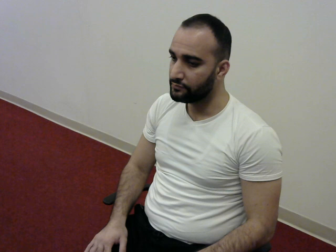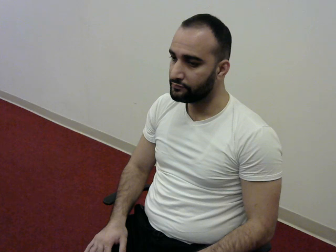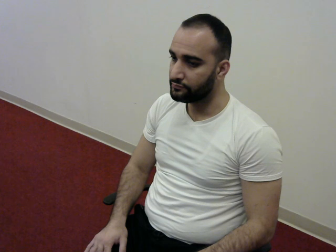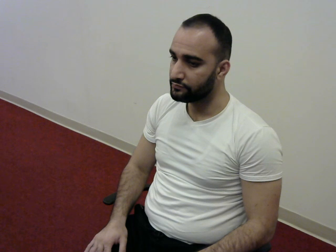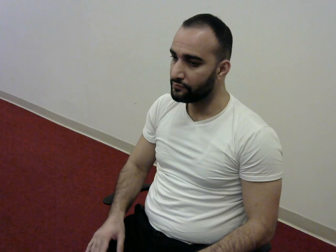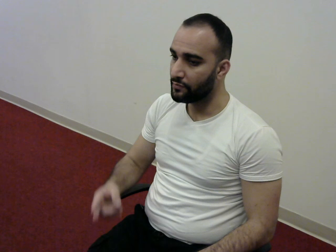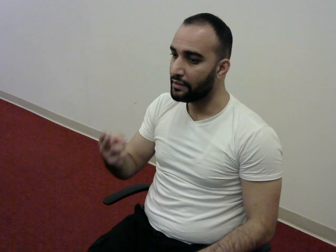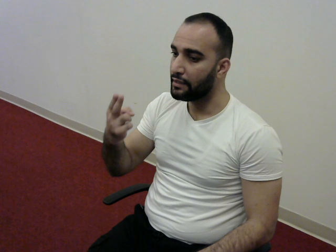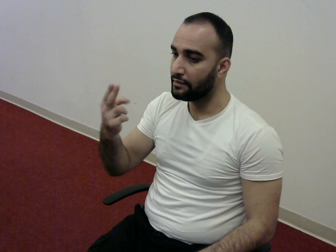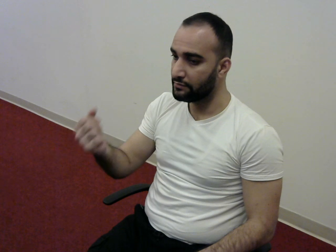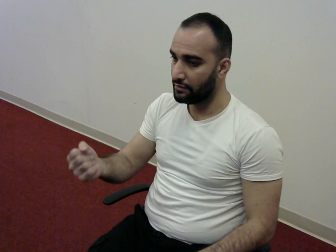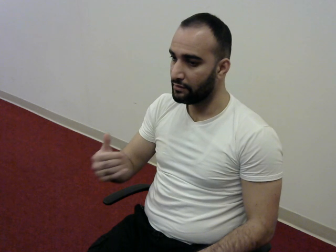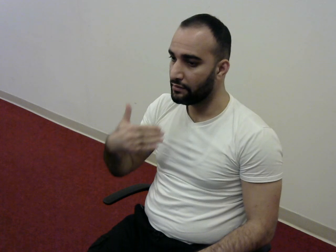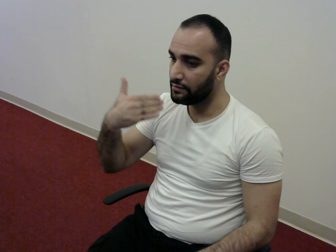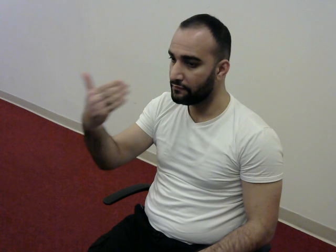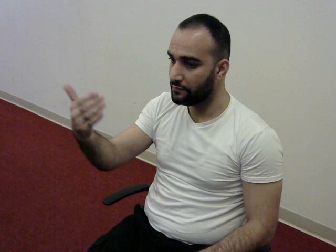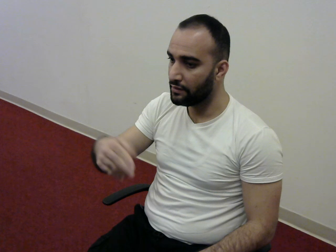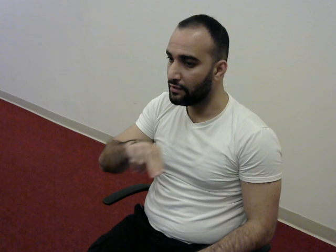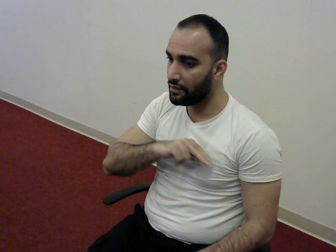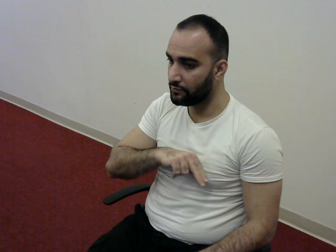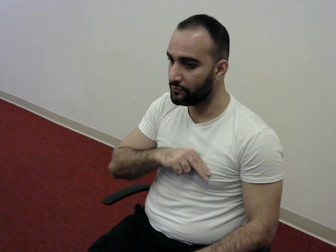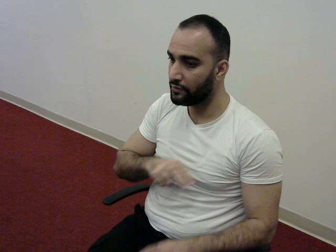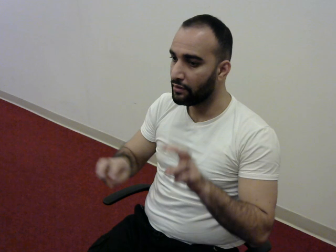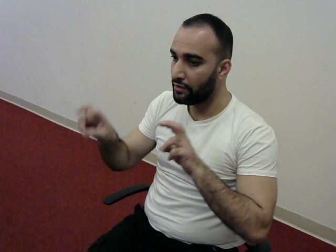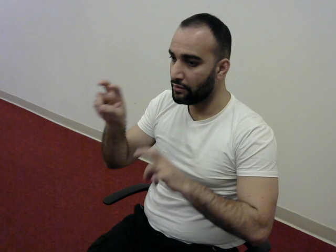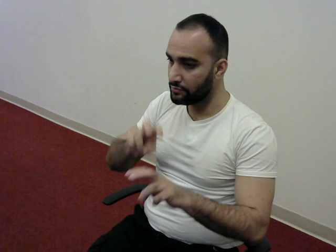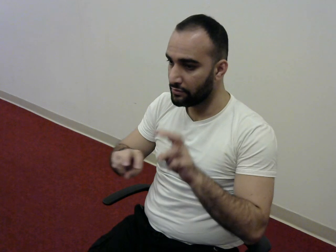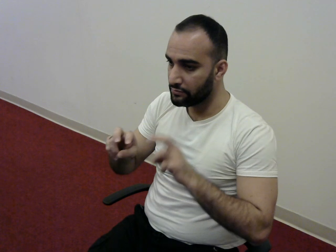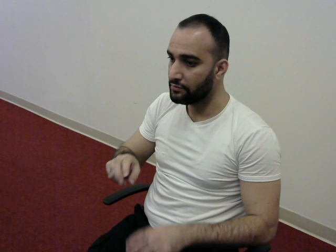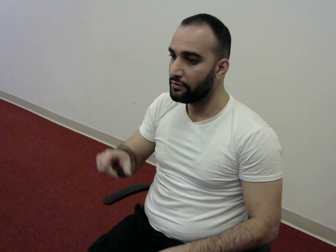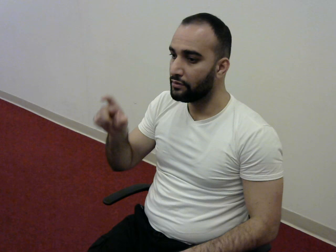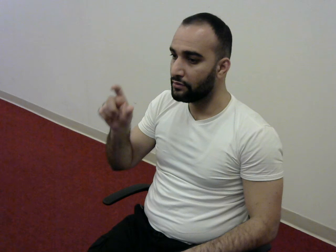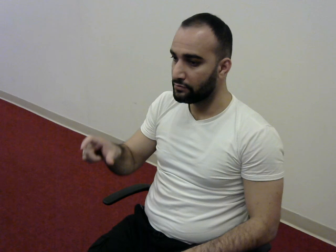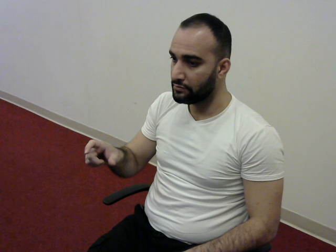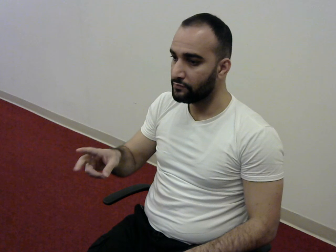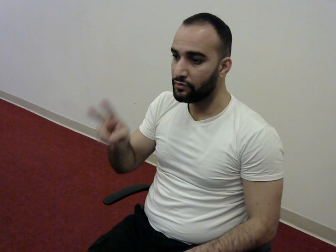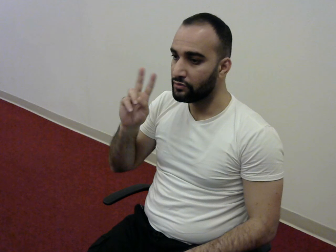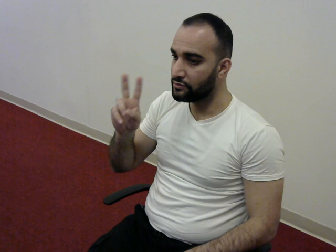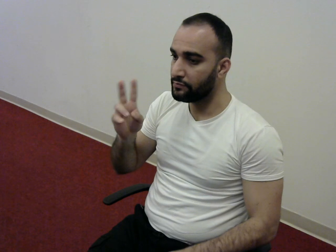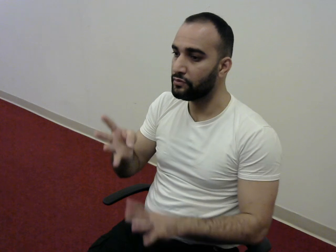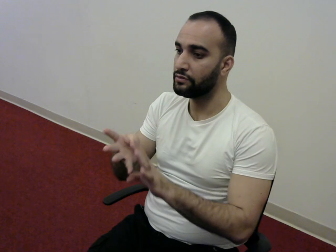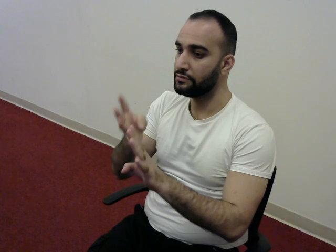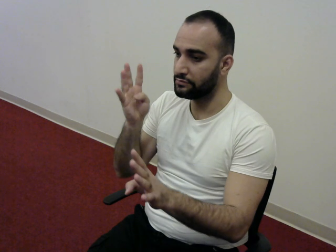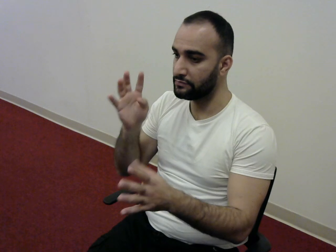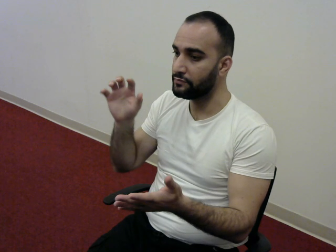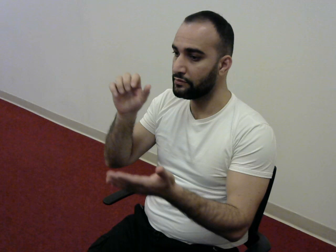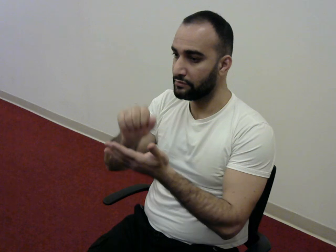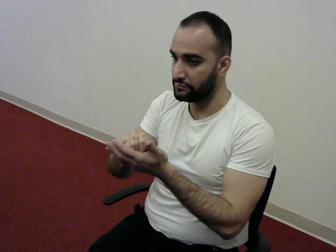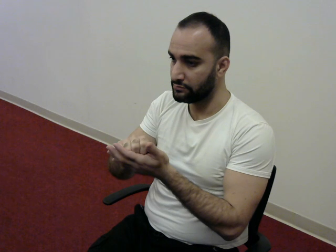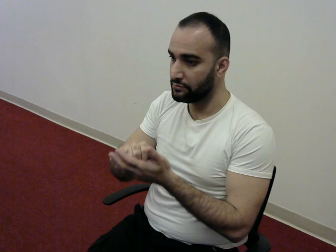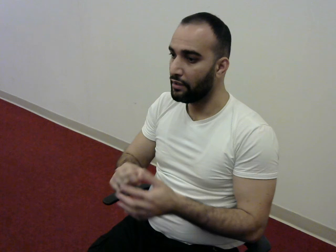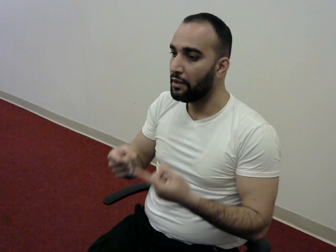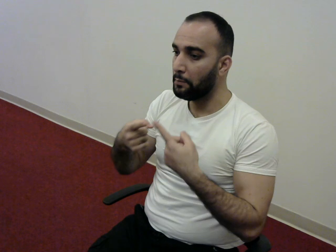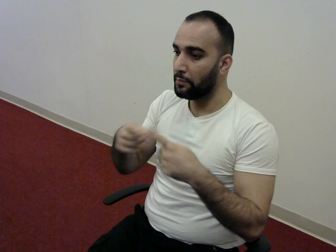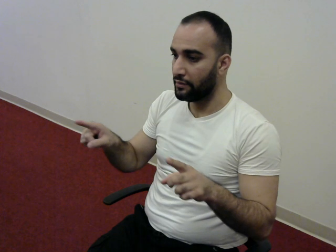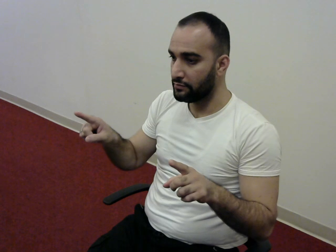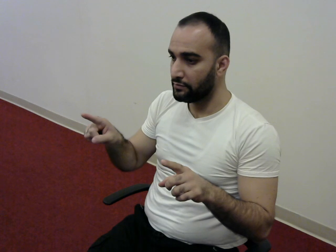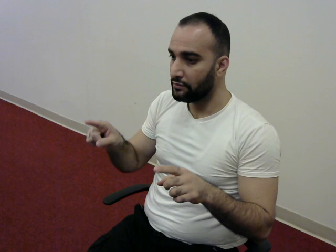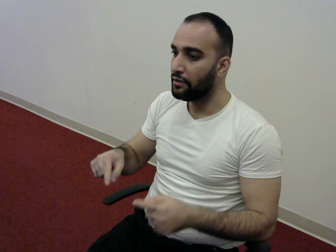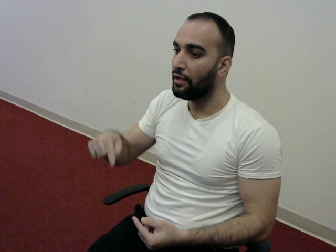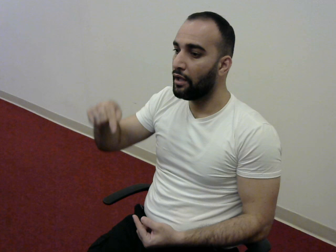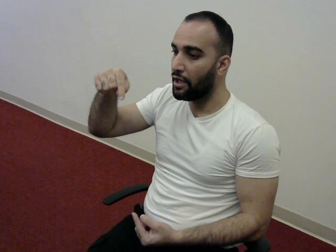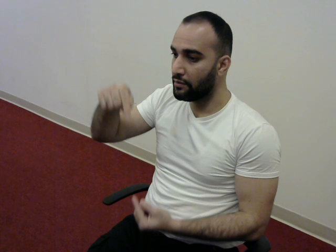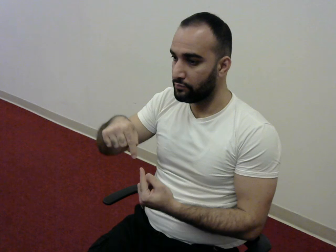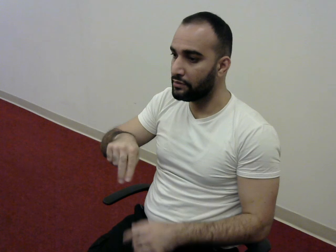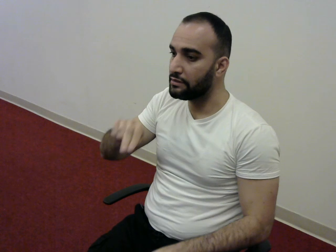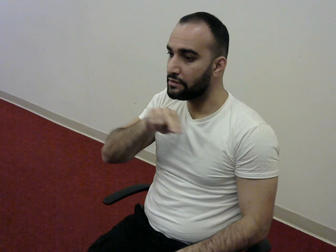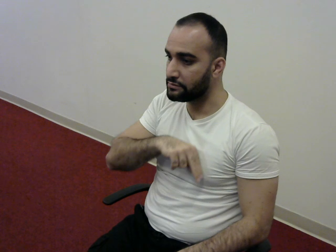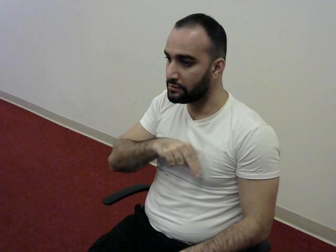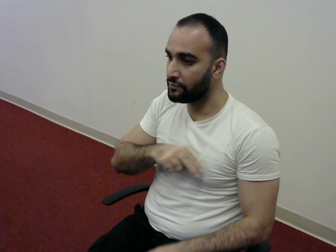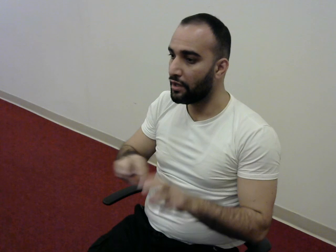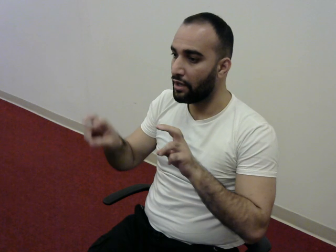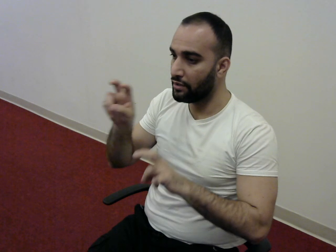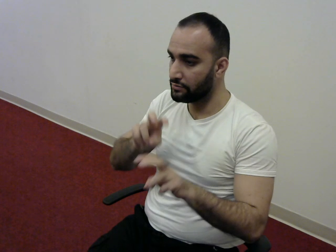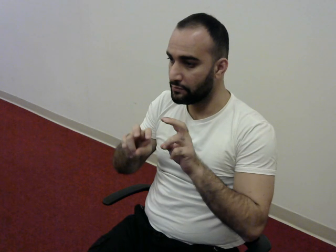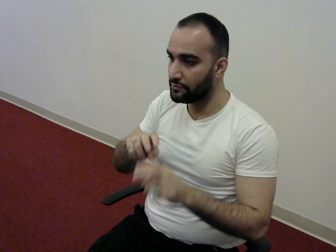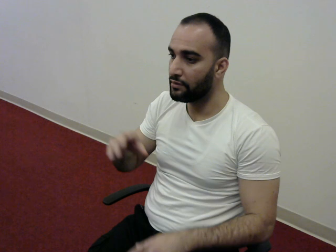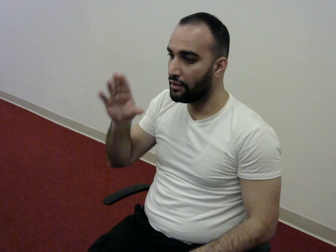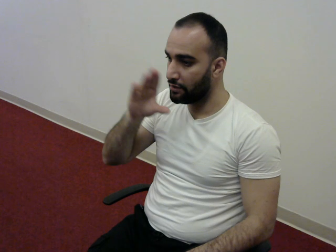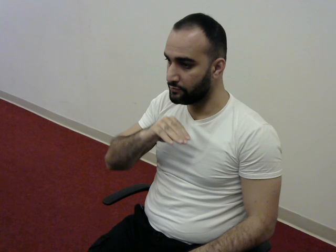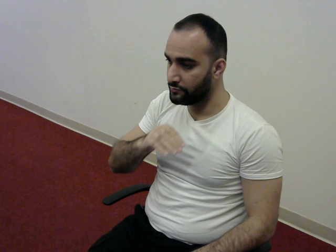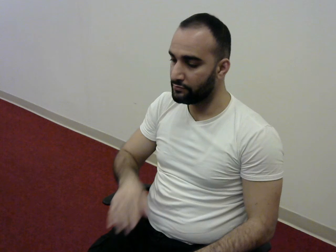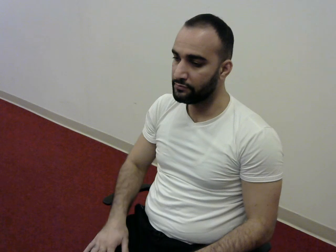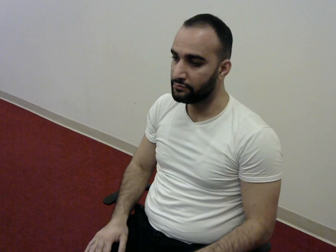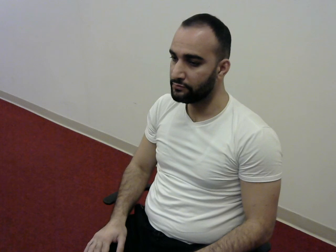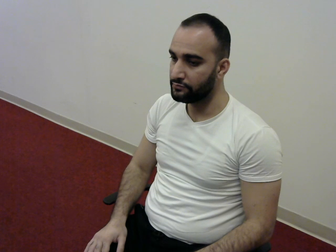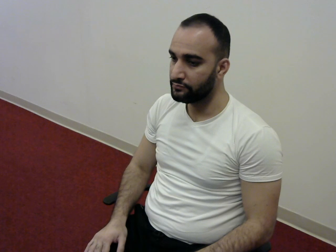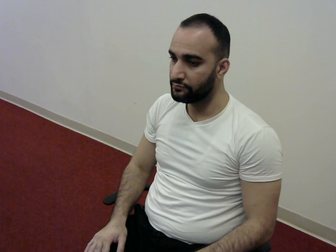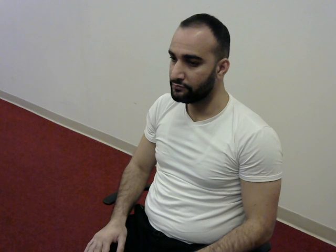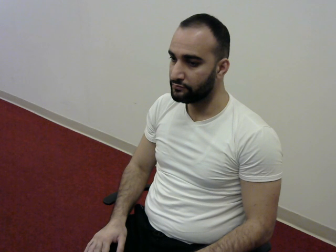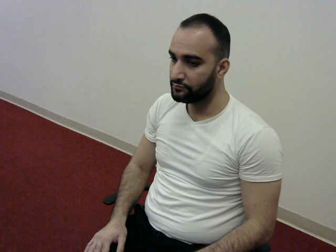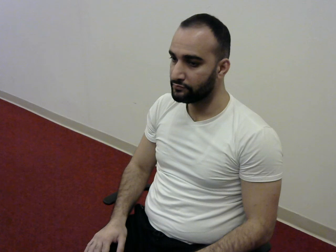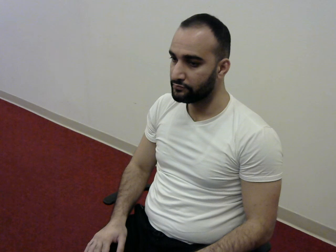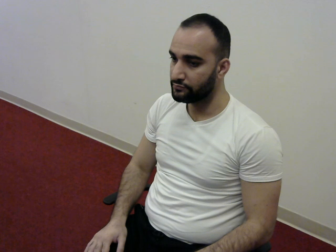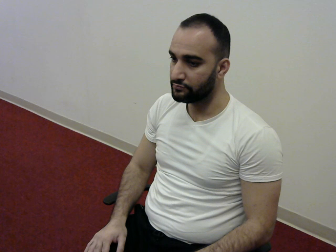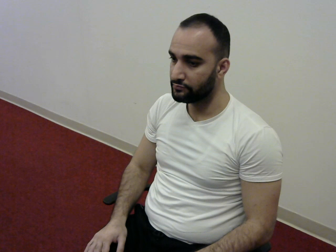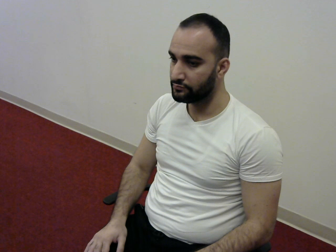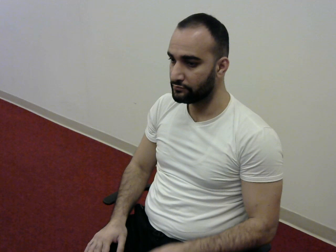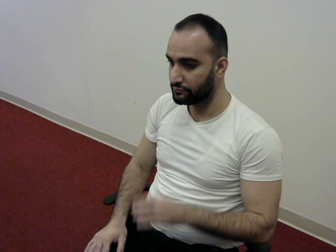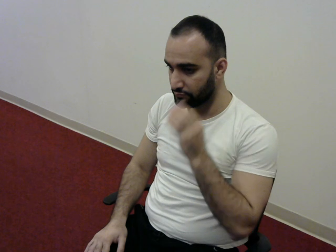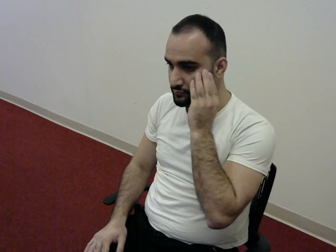Bəli, siz İş axtaran şəxs kimi növbə tutub başqa uyğun işlər axtara bilərsiniz